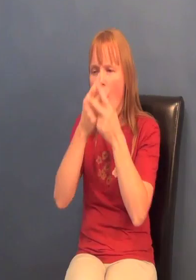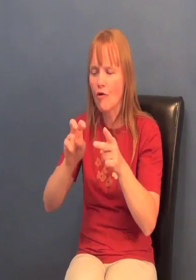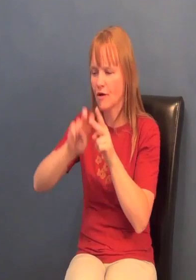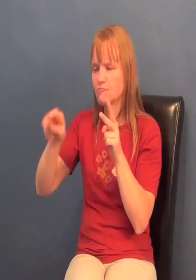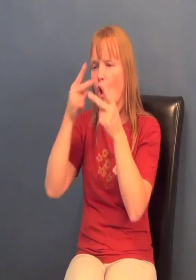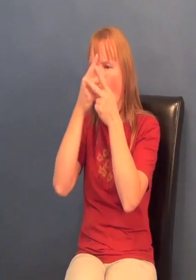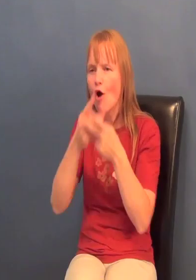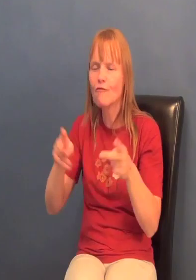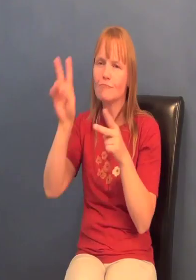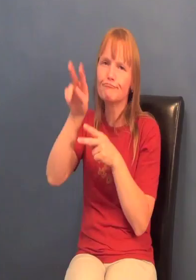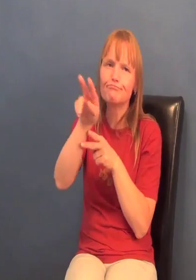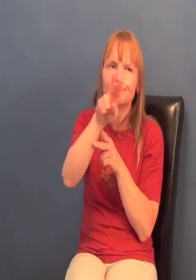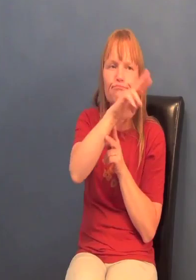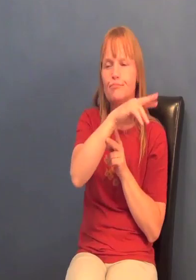Dojechali, zwiedzają.